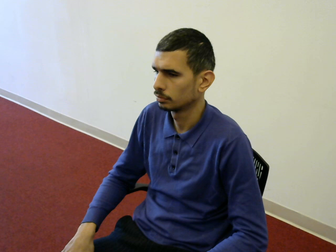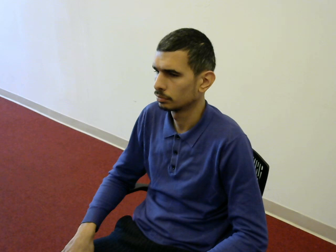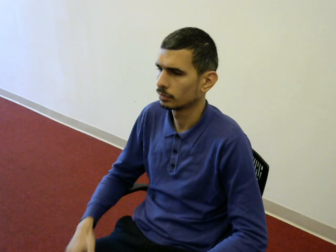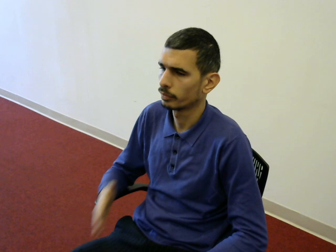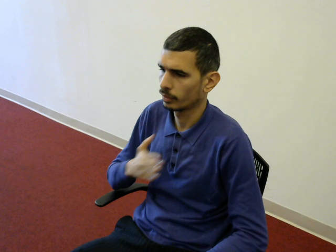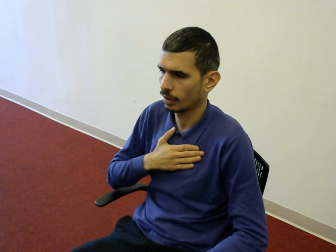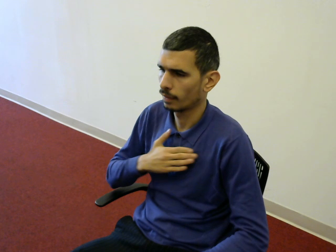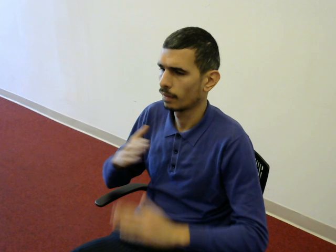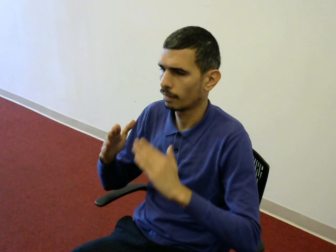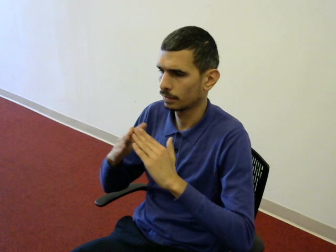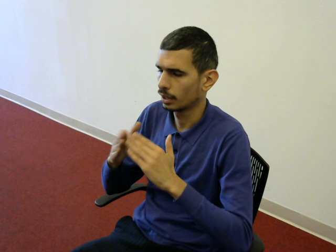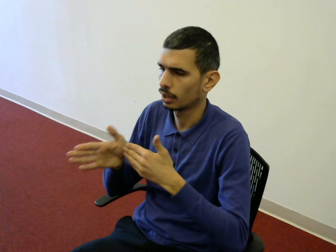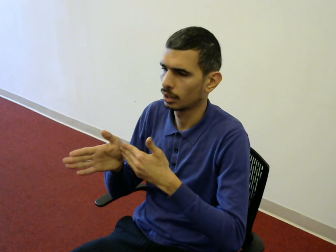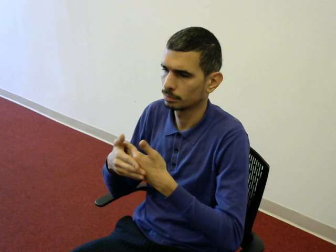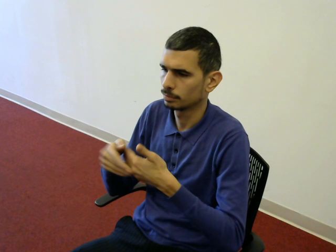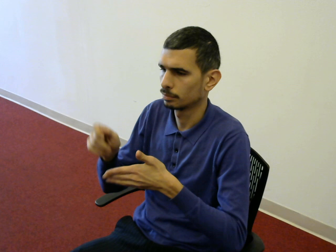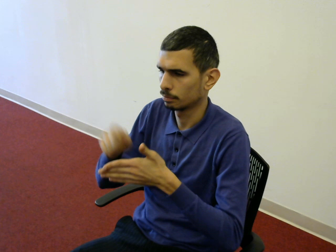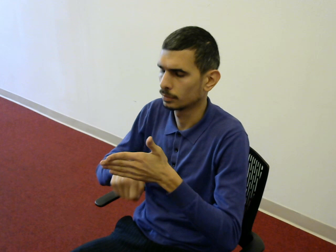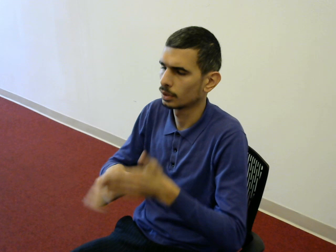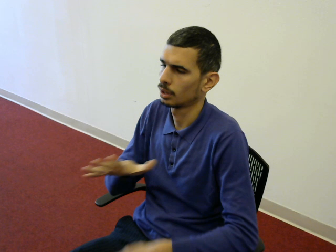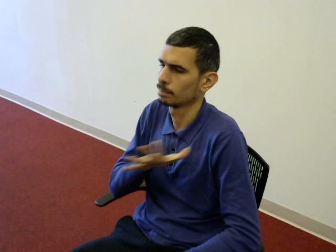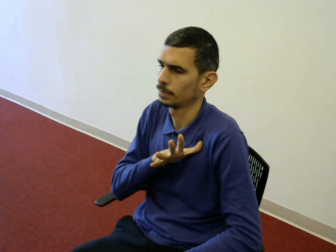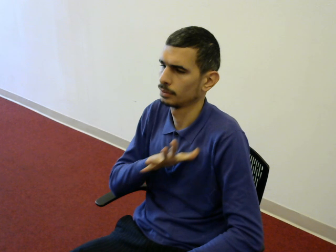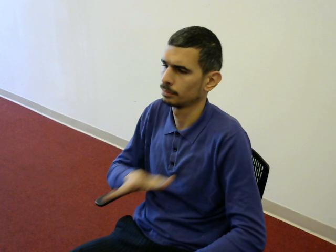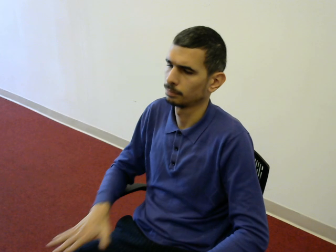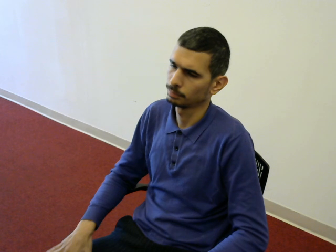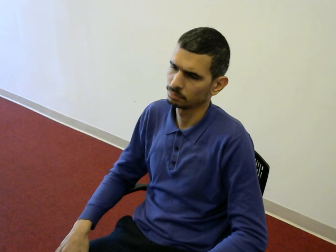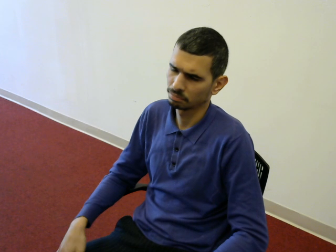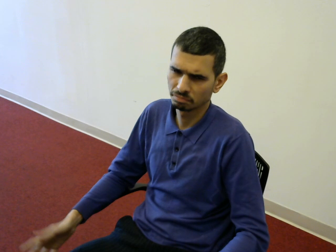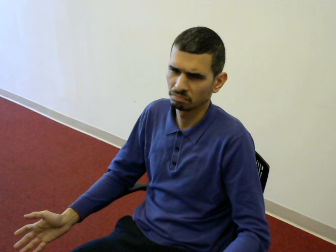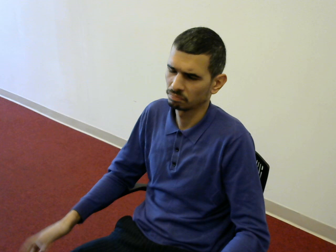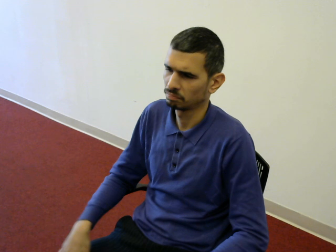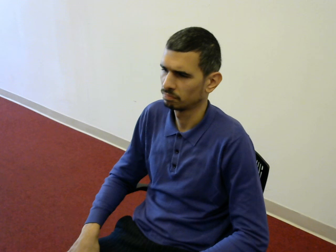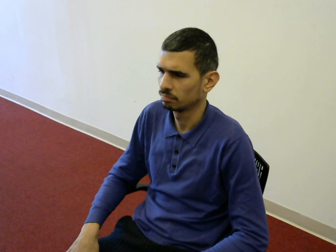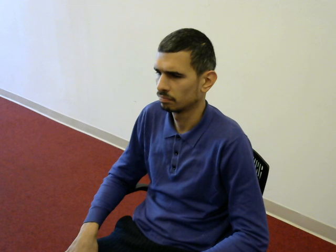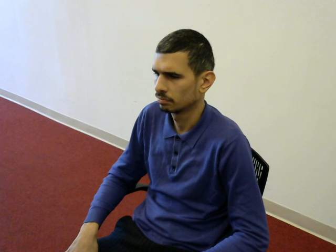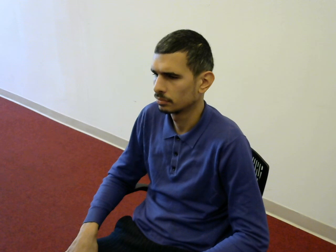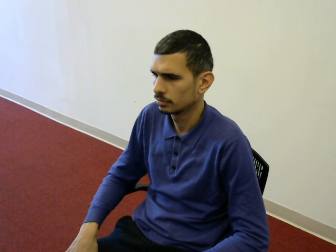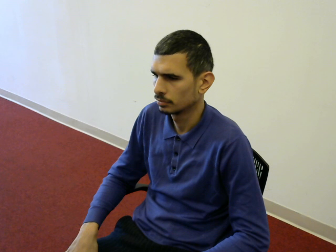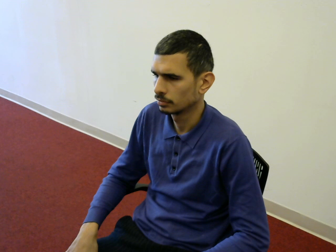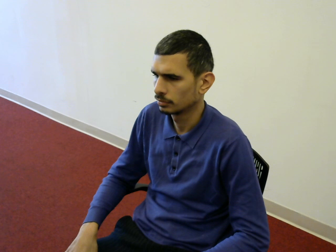Mən evin qapısını bağlamışam